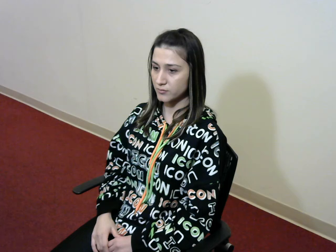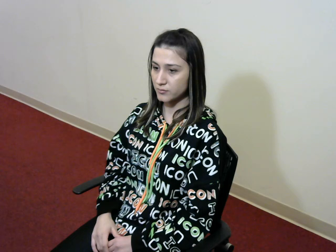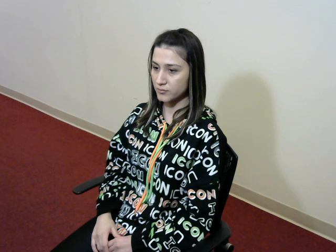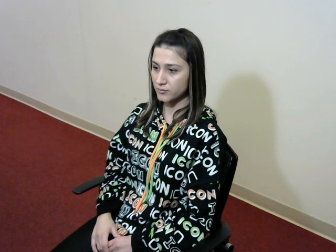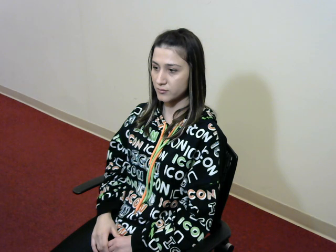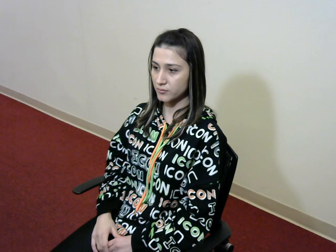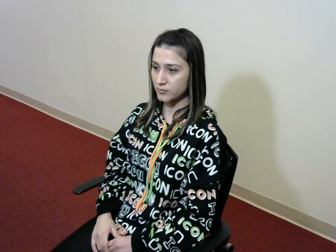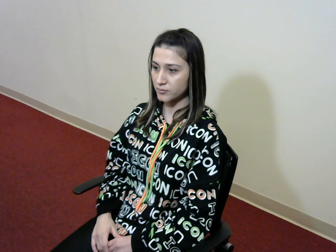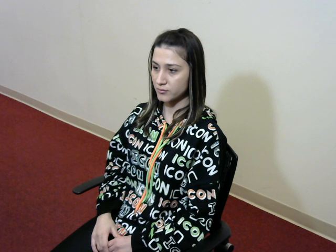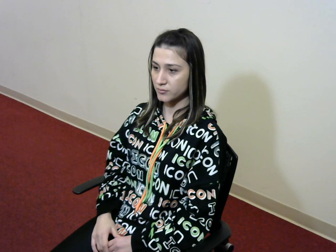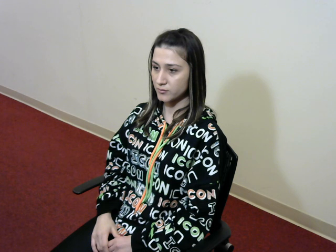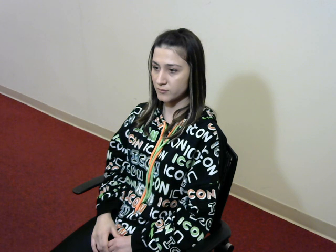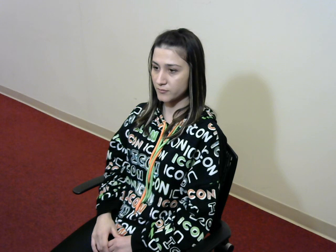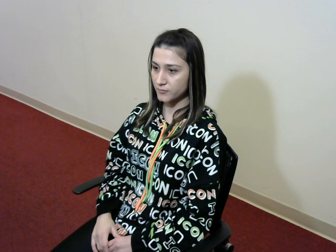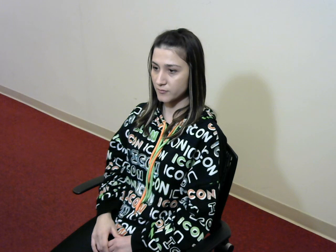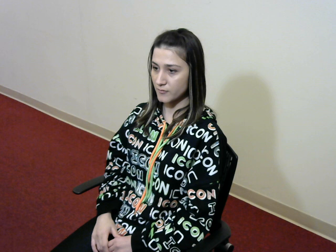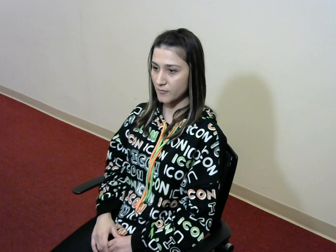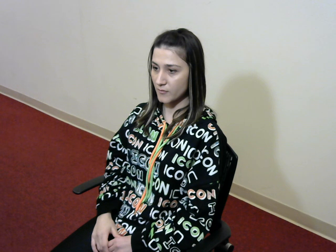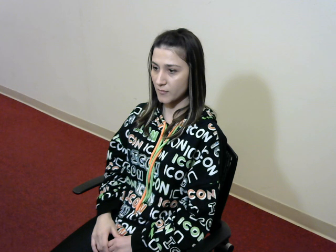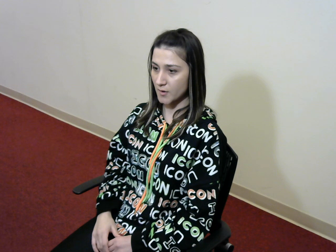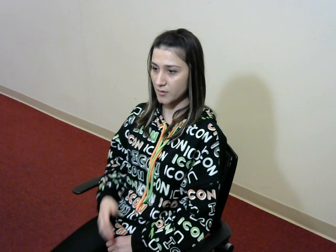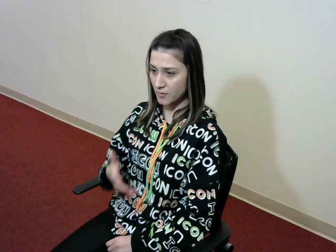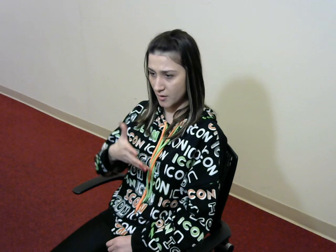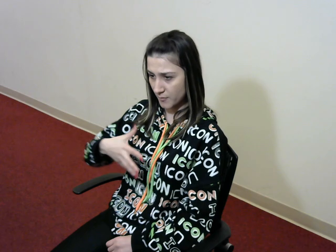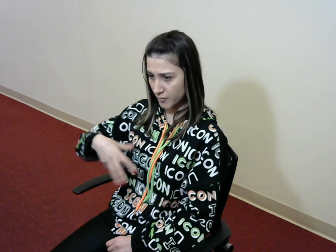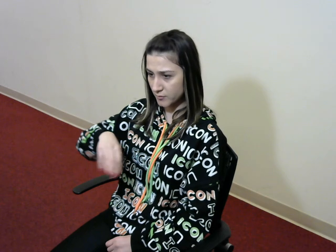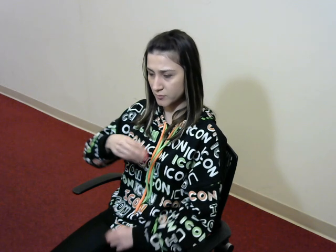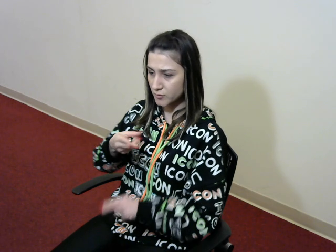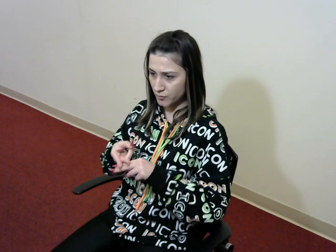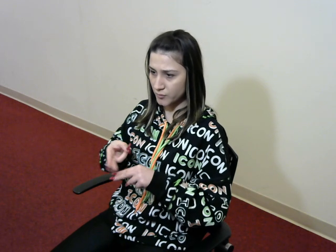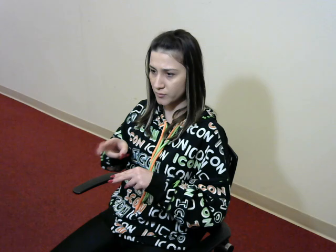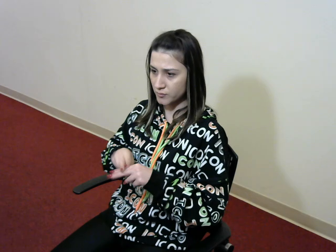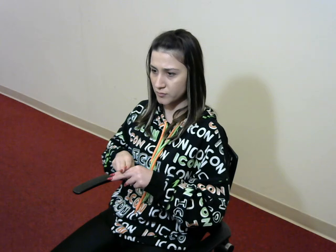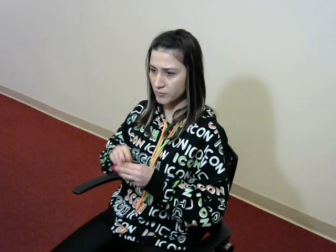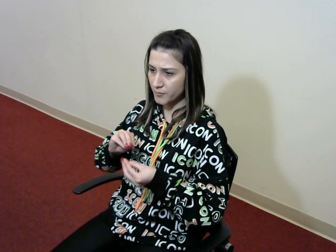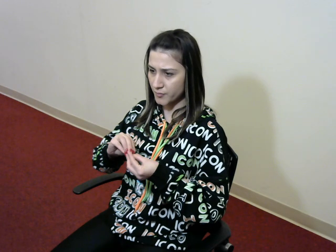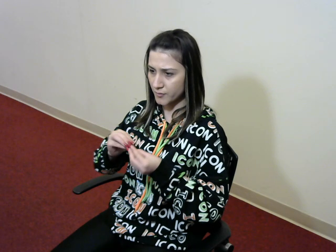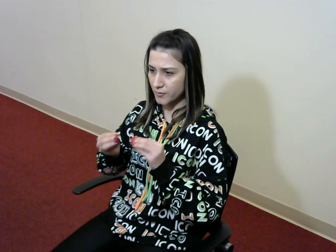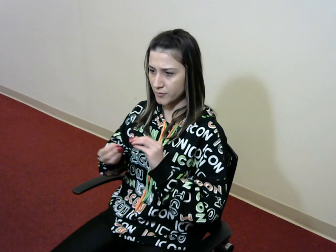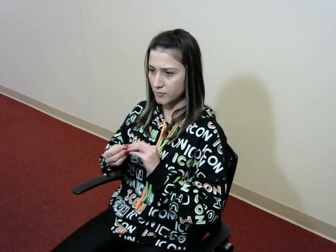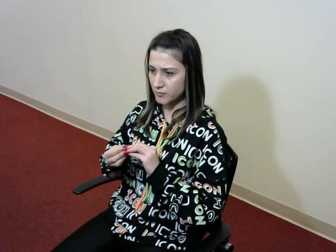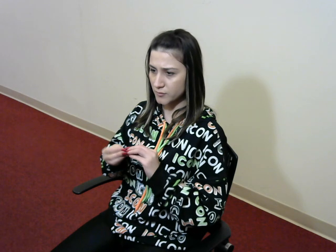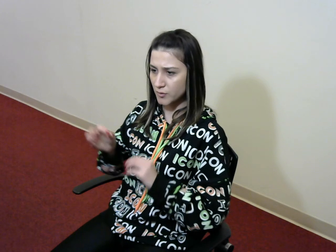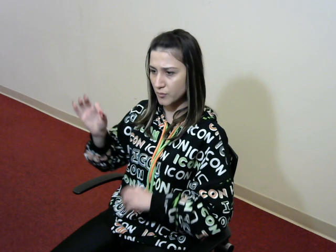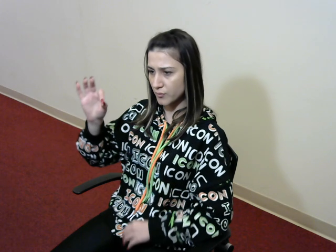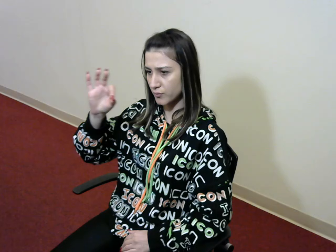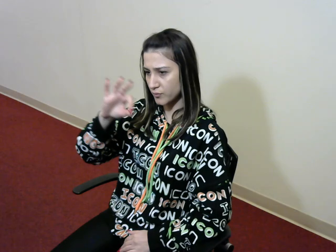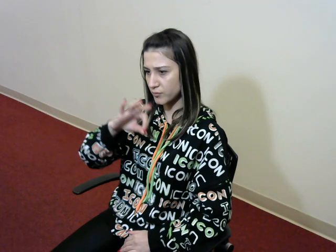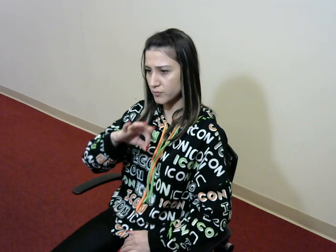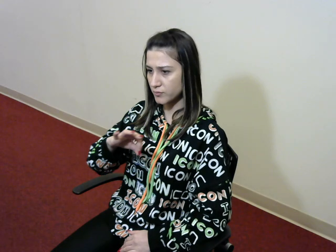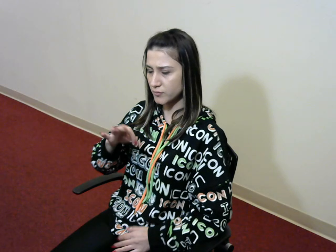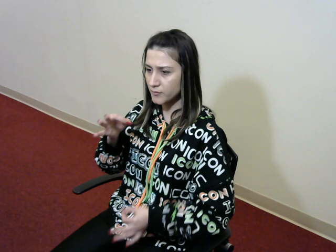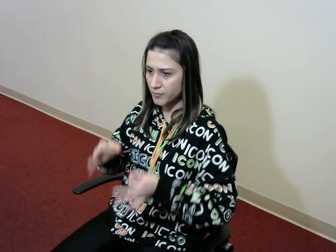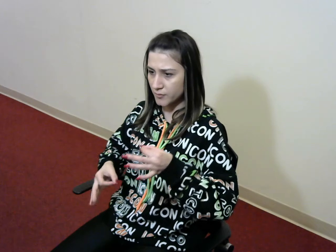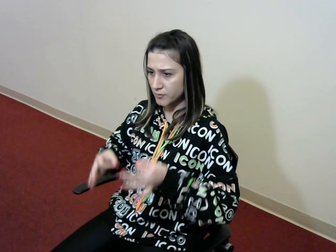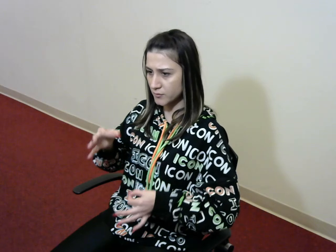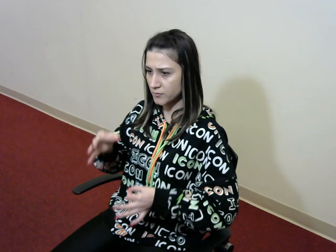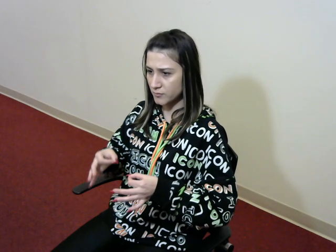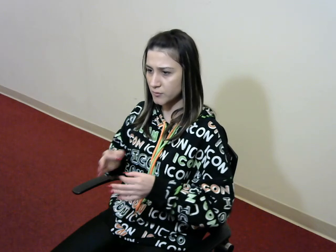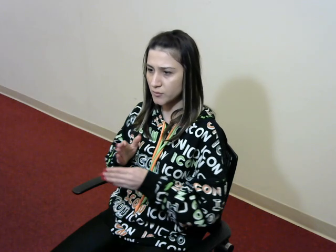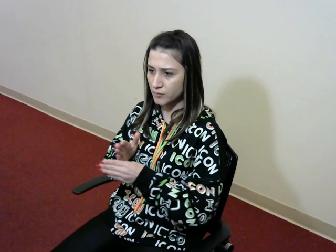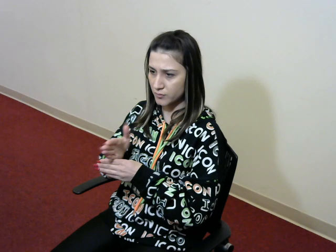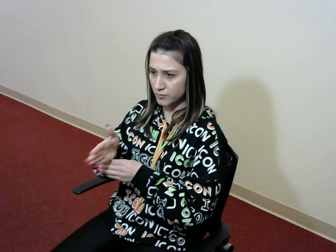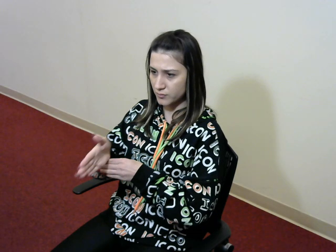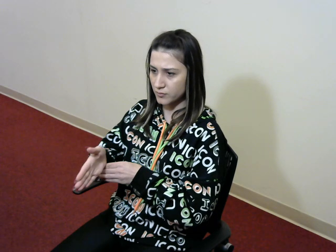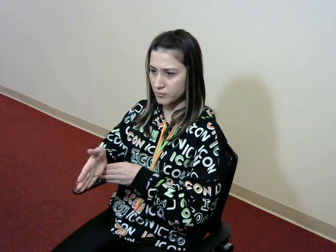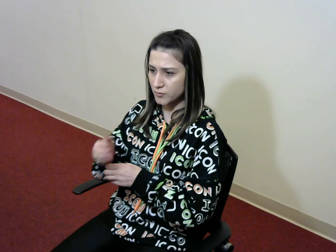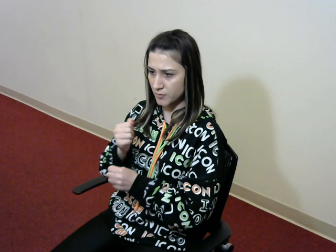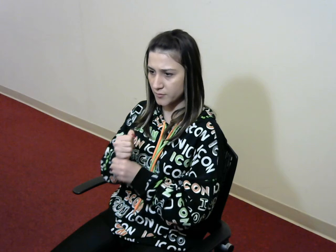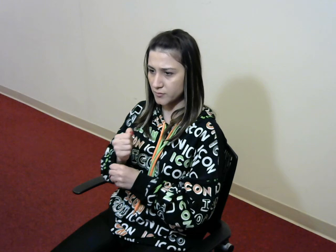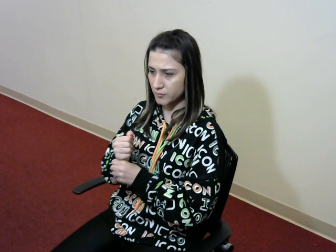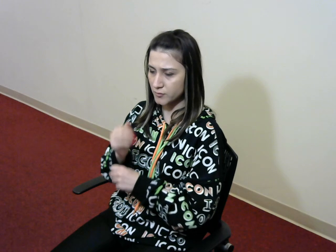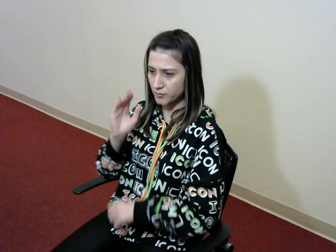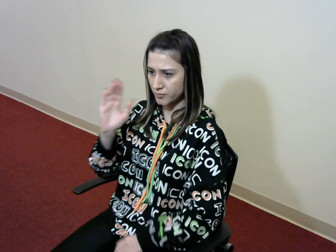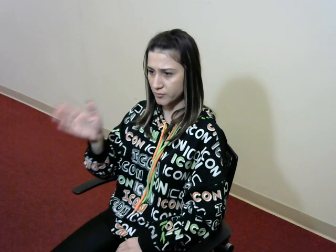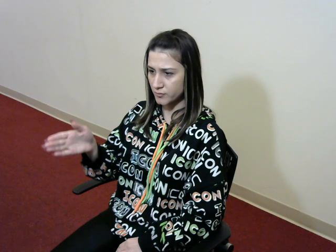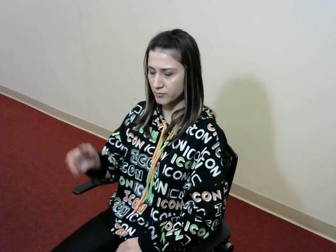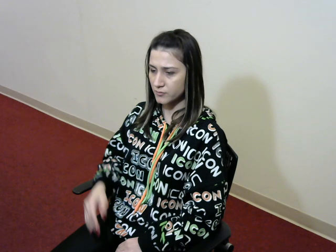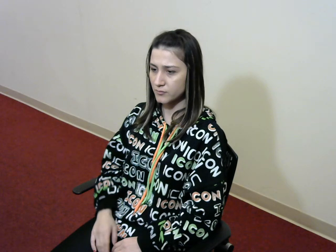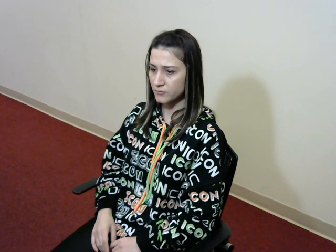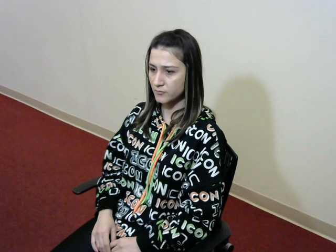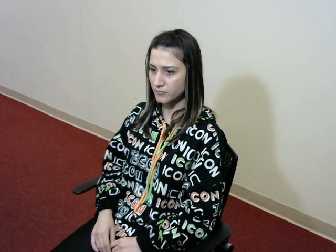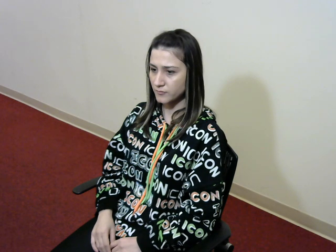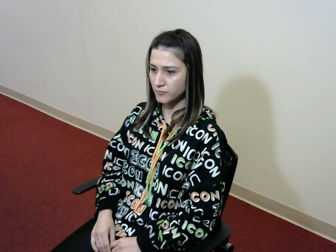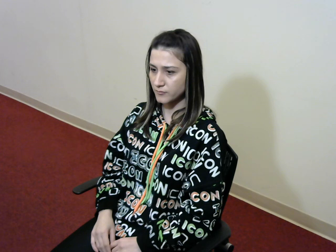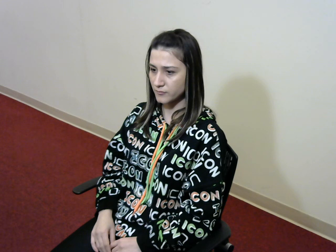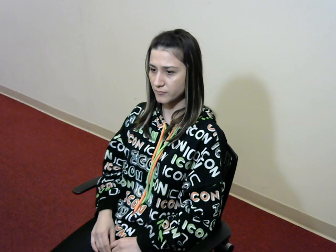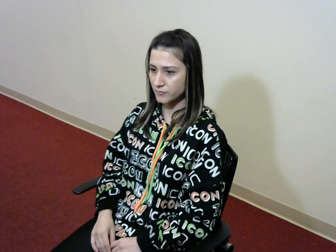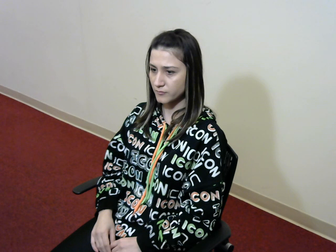Biz bu məsələ ilə bağlı məhkəməyə müraciət edəcəyik